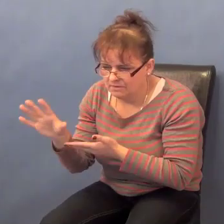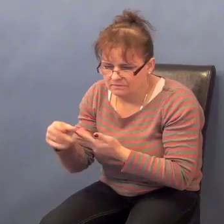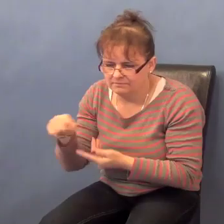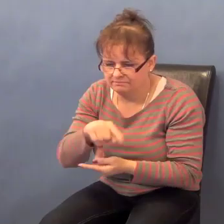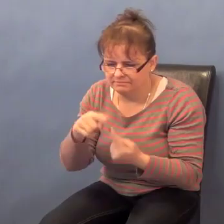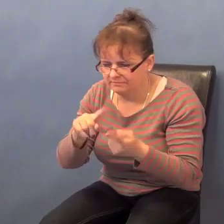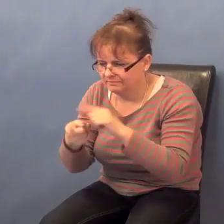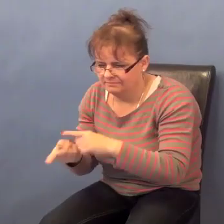To jest na odwrót.